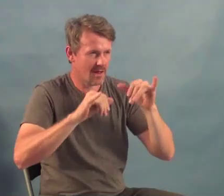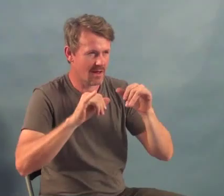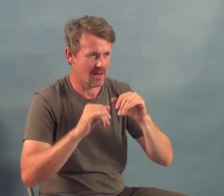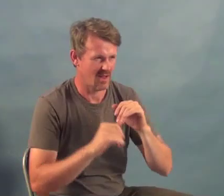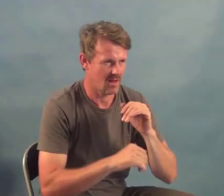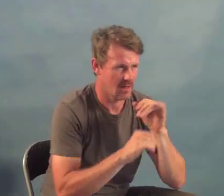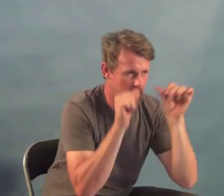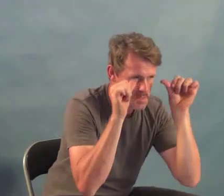Kask ma taki kształt.